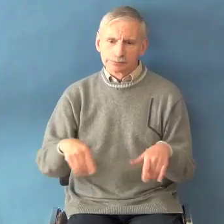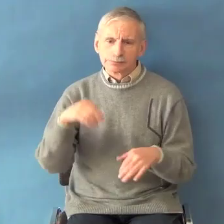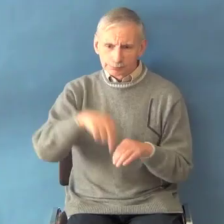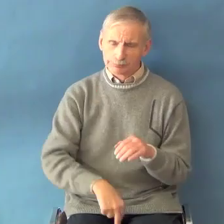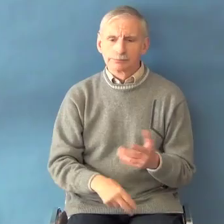Niebezpieczeństwo utonięcia.